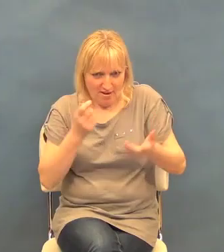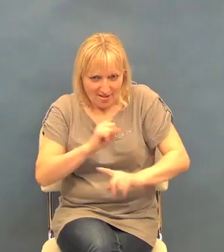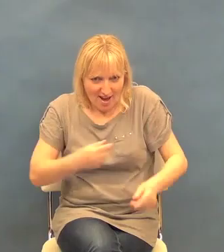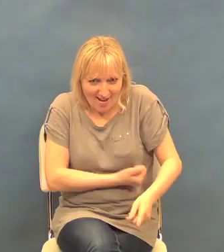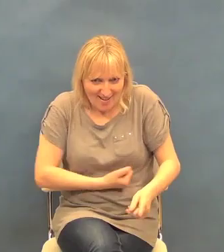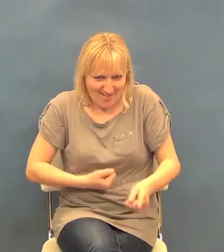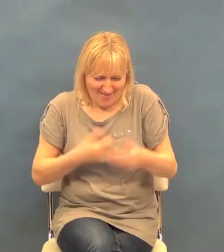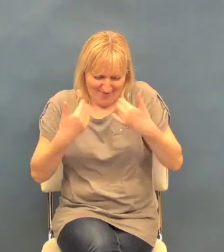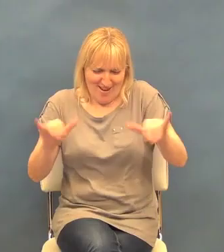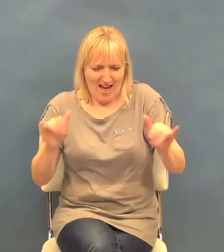Wolno, a jak będziesz się głodzić?